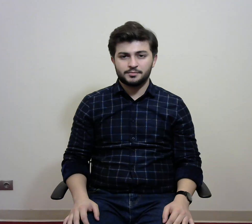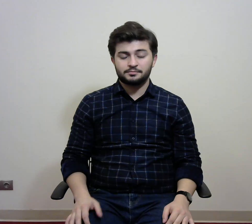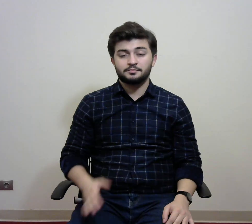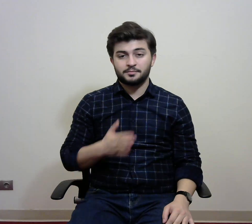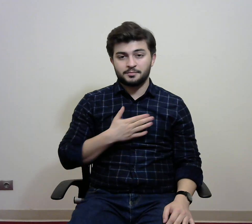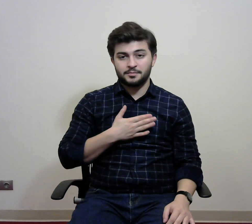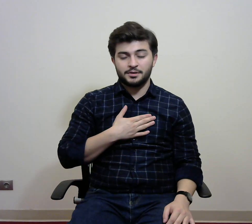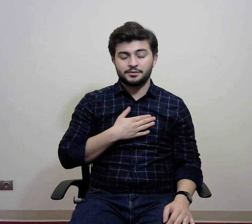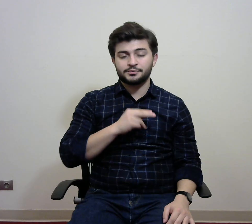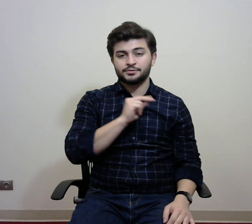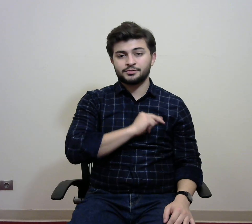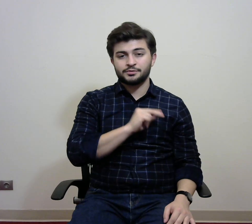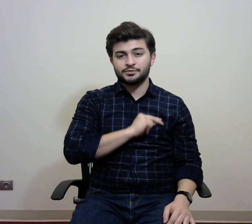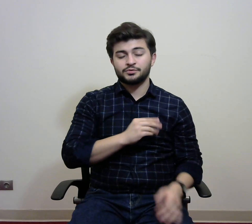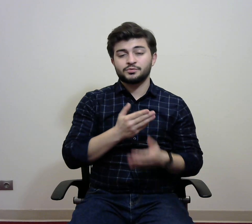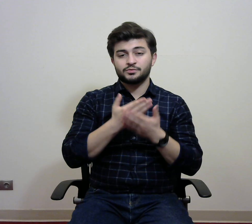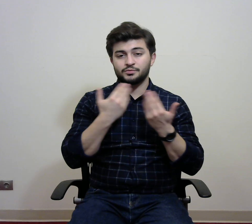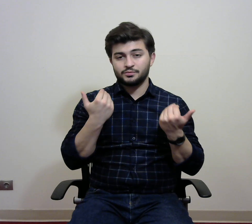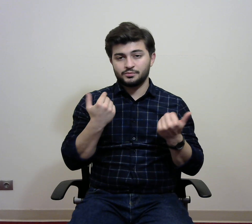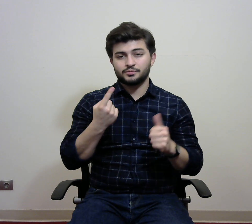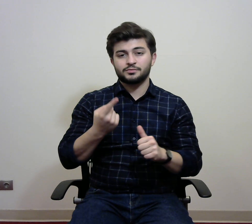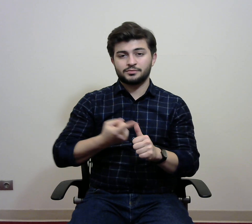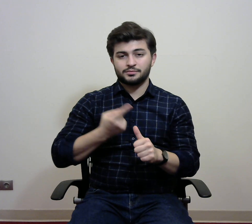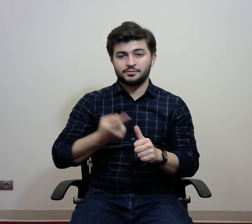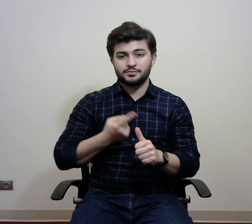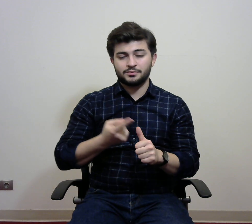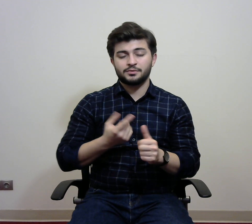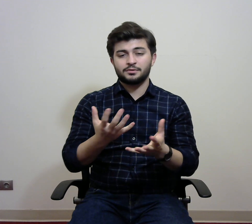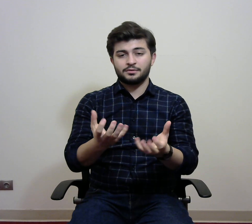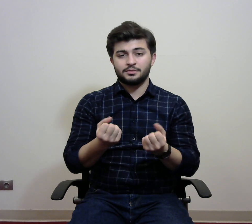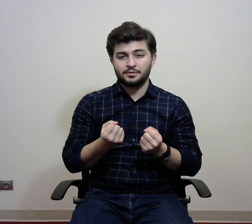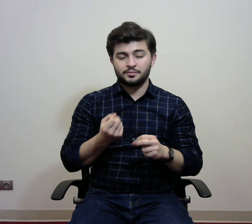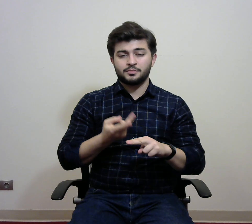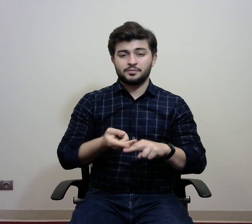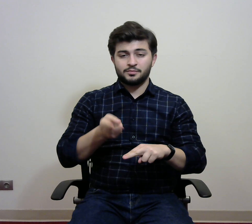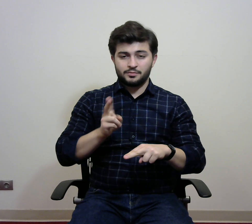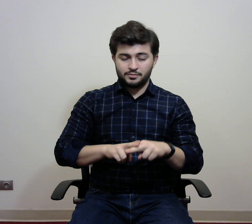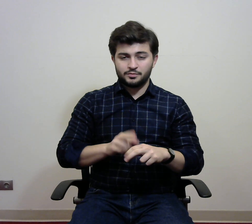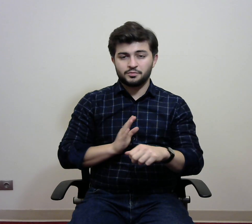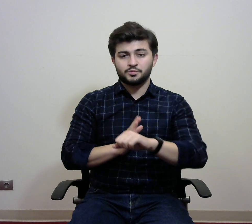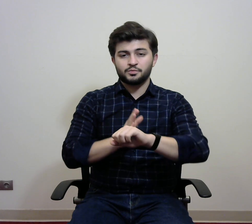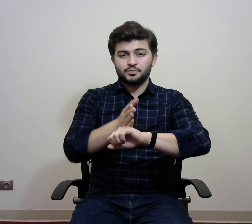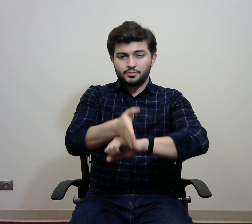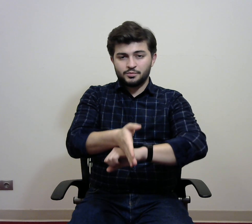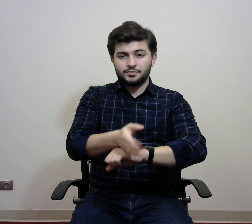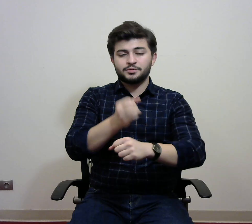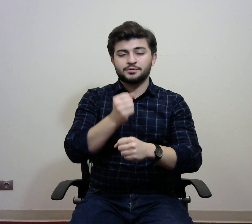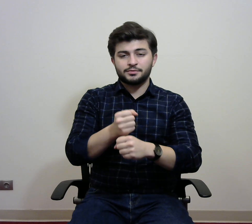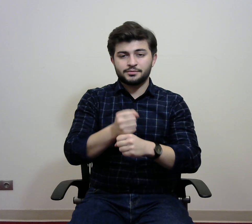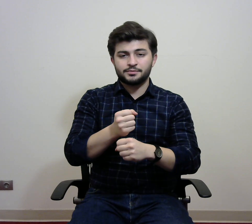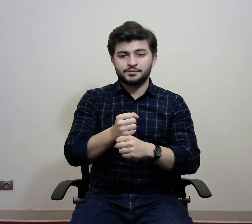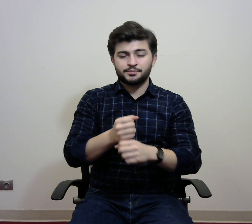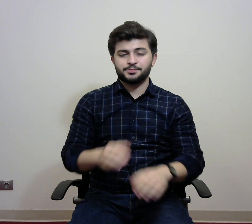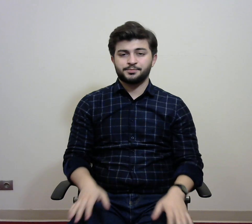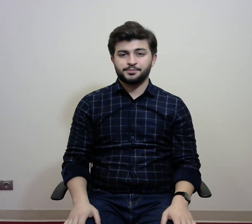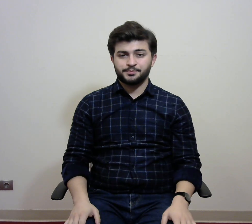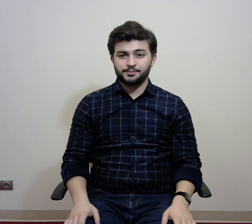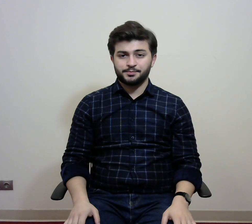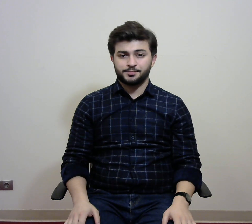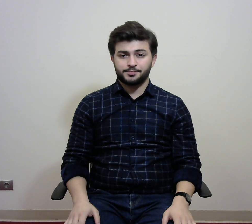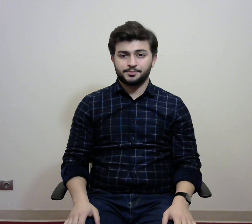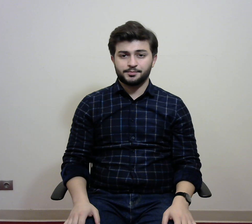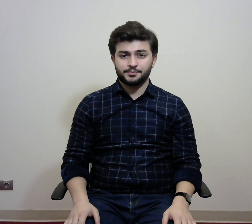Mən işsiz adı almaq üçün müraciət edirəm